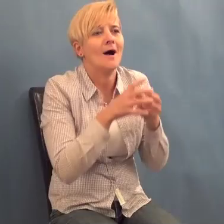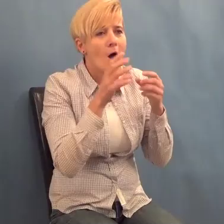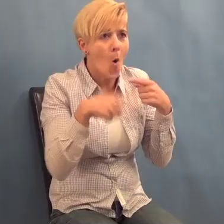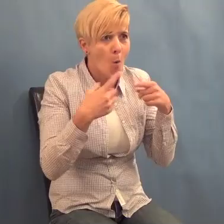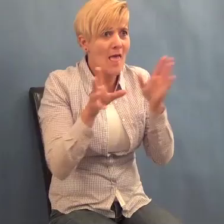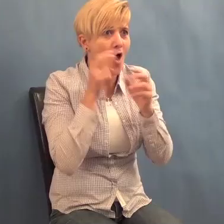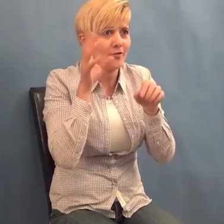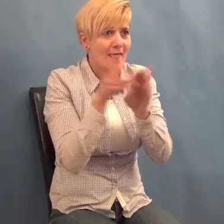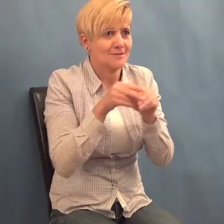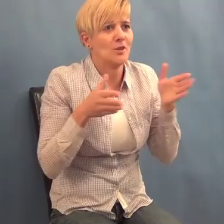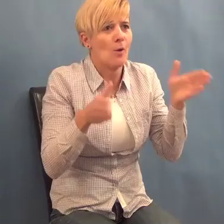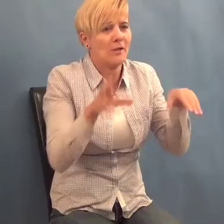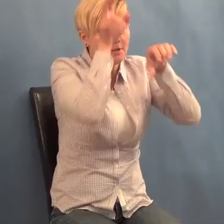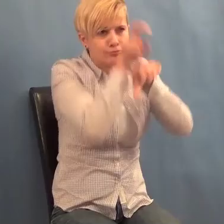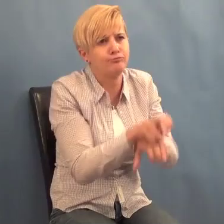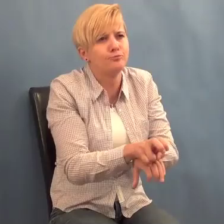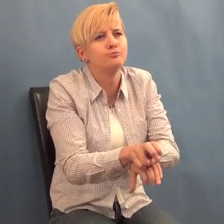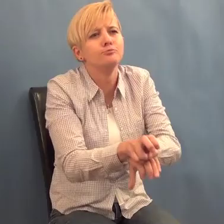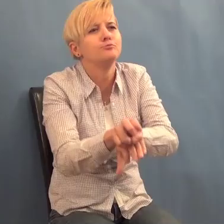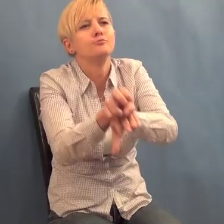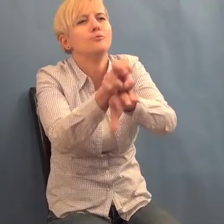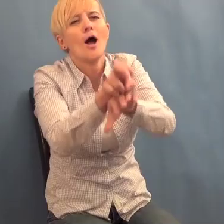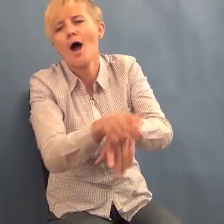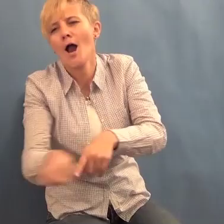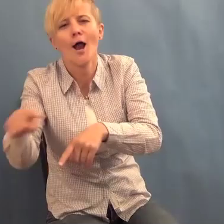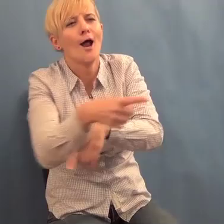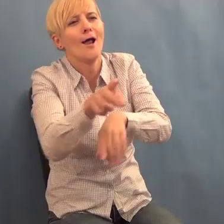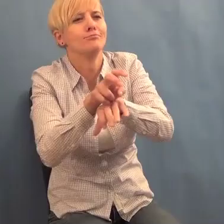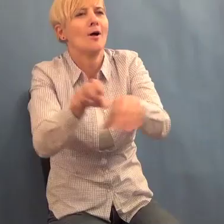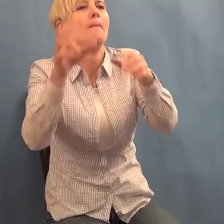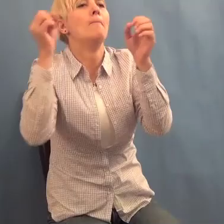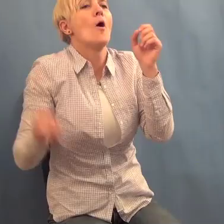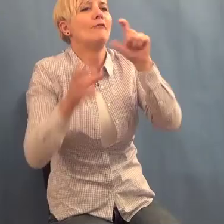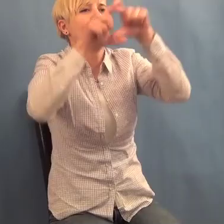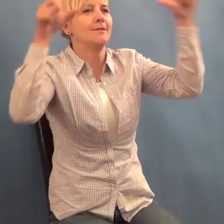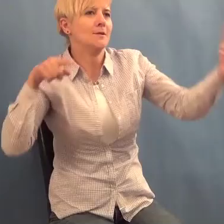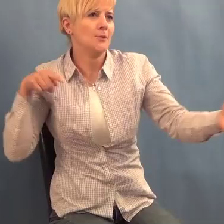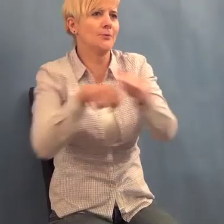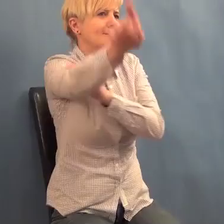Kula spada razem z kotem, turlają się po ulicy aż do kręgielni, kot ucieka.